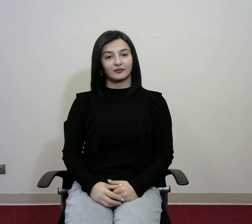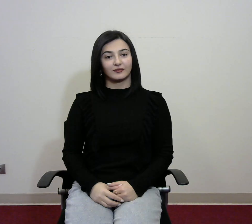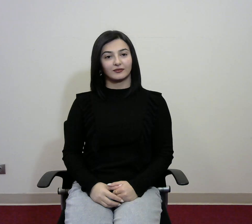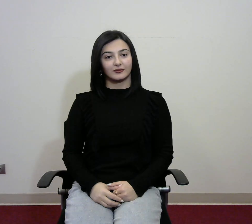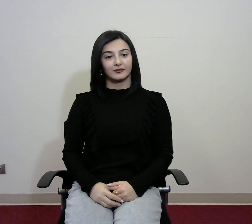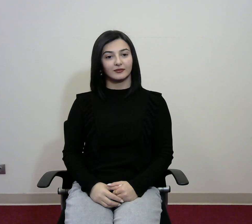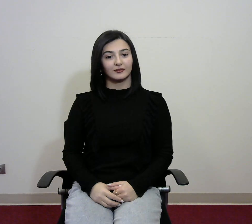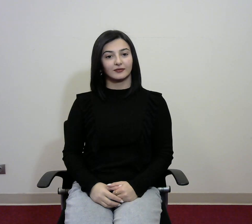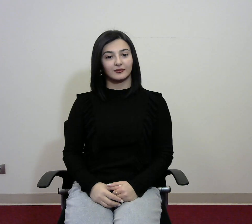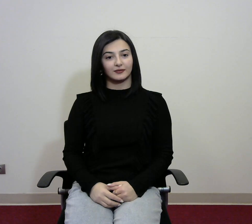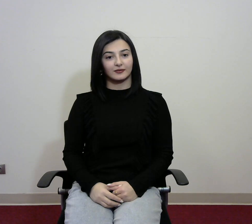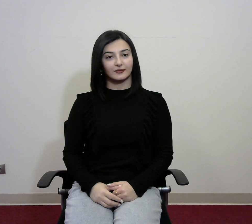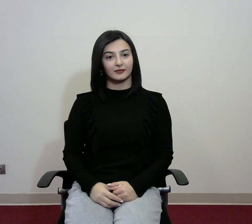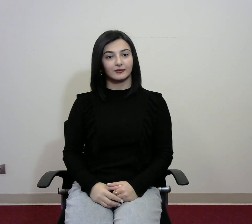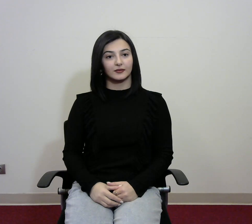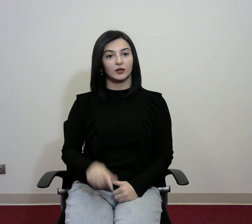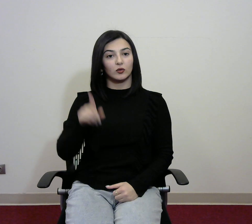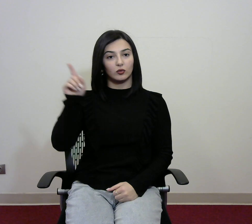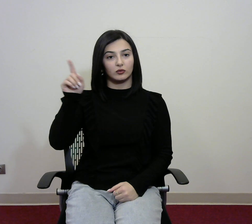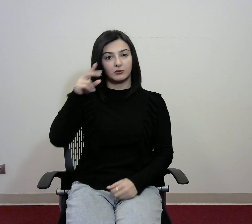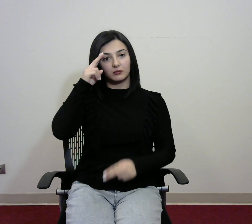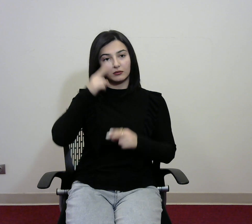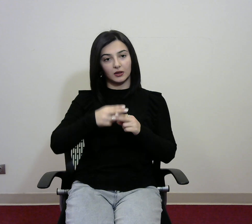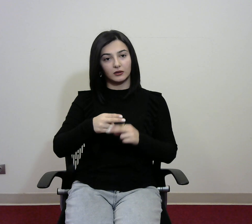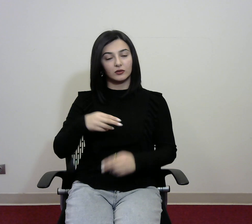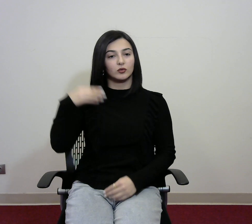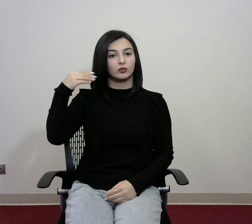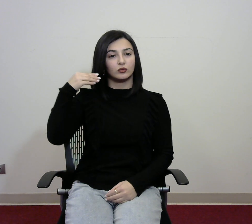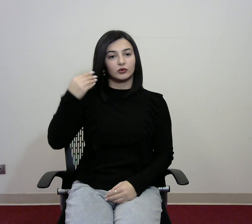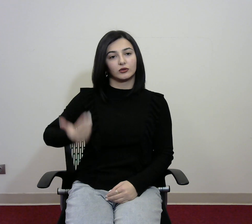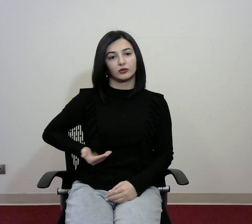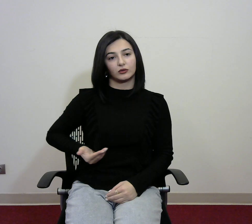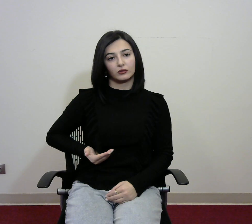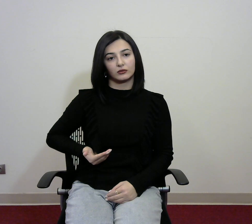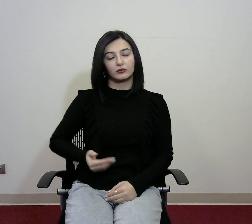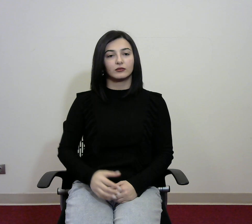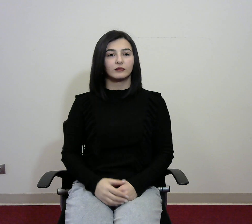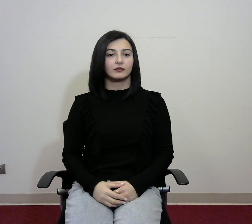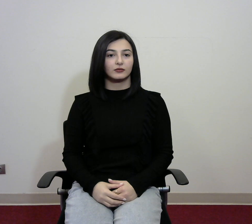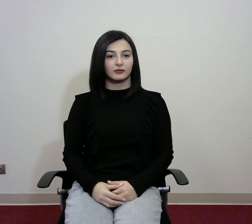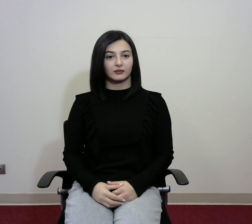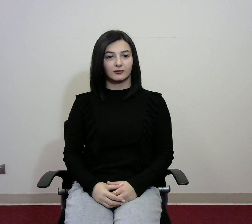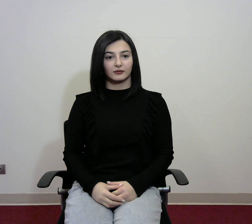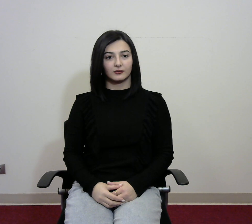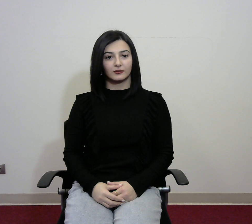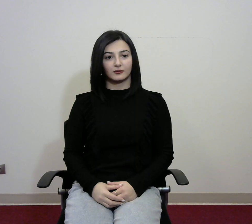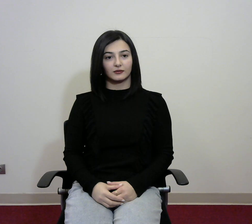Onun qardaşı Türkiyədə yaşayır